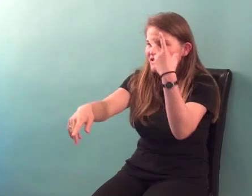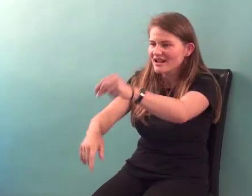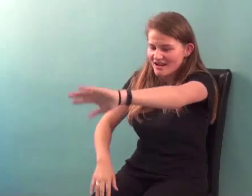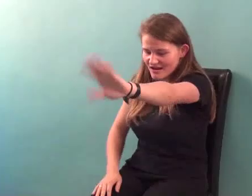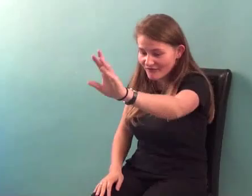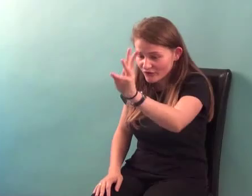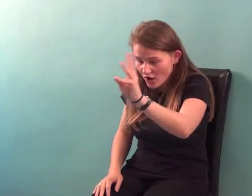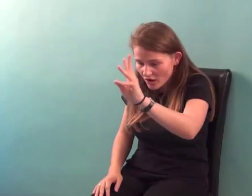Wtorek?